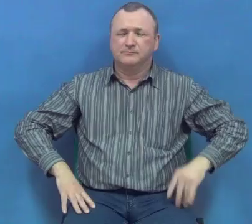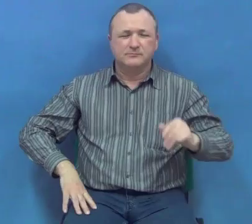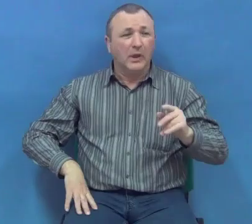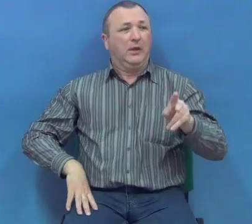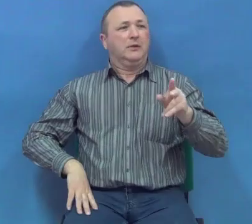Charlie go nagle zobaczył.